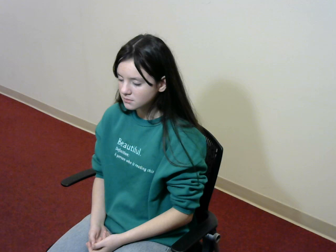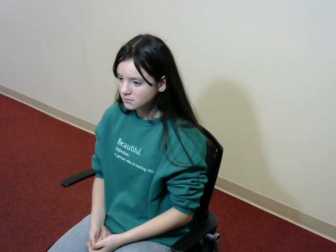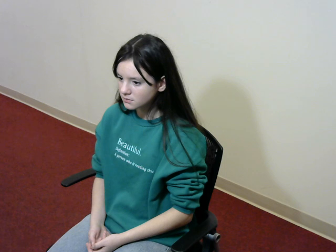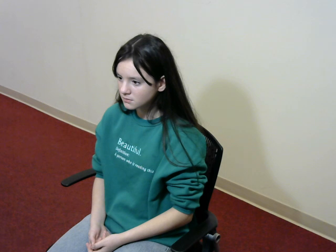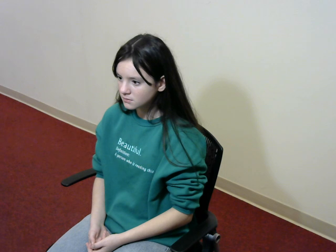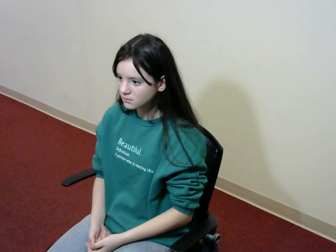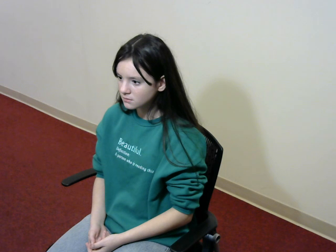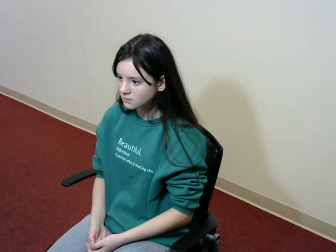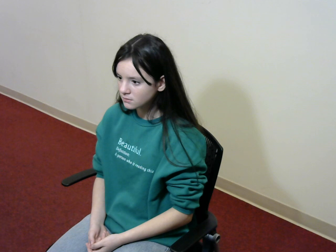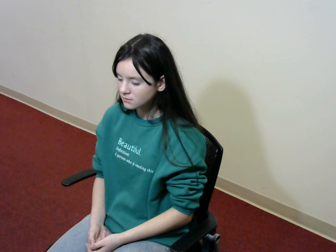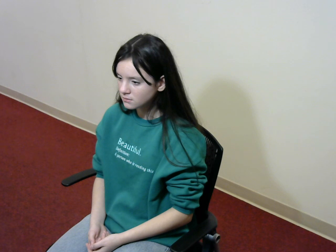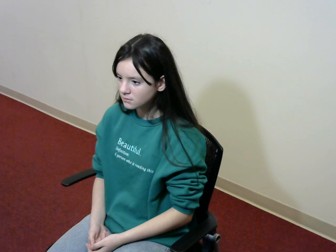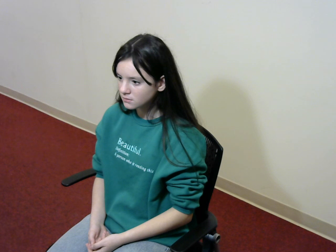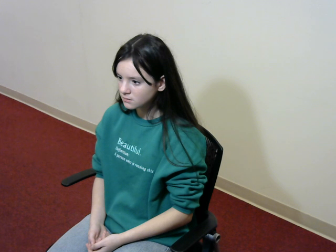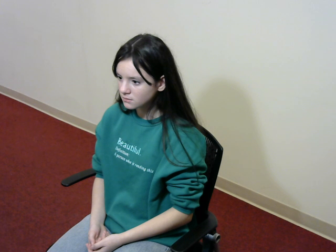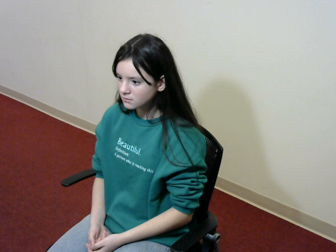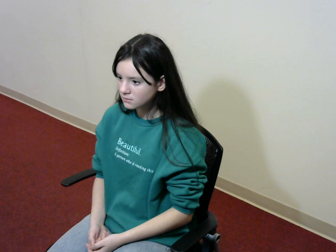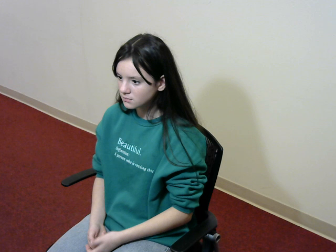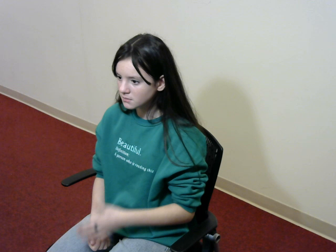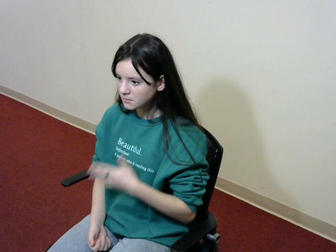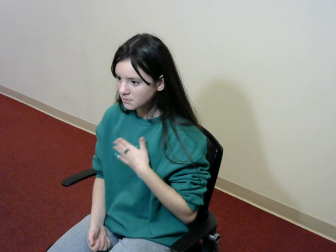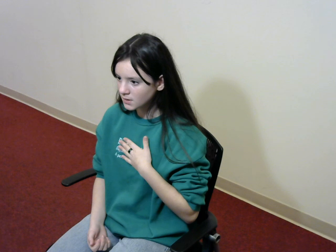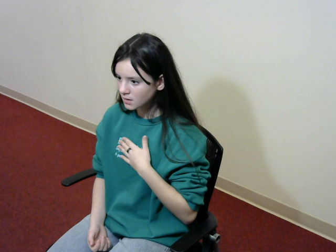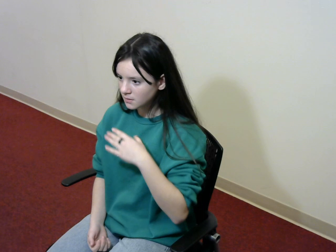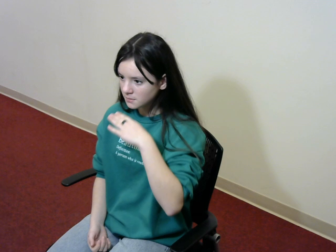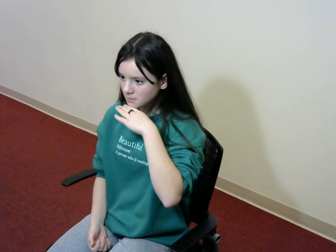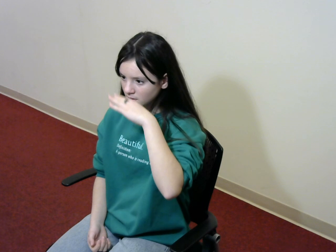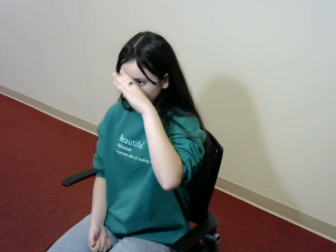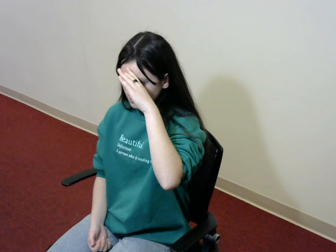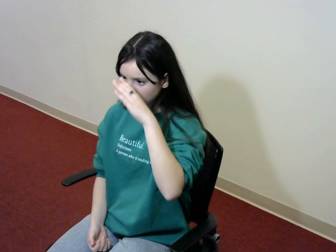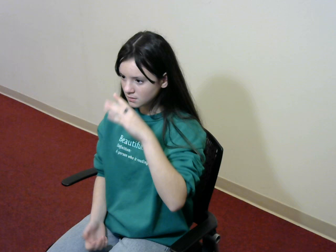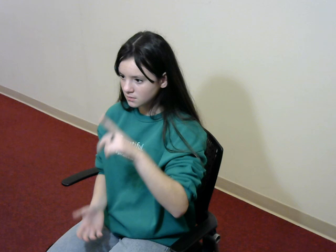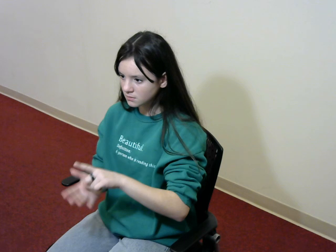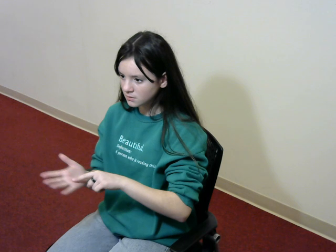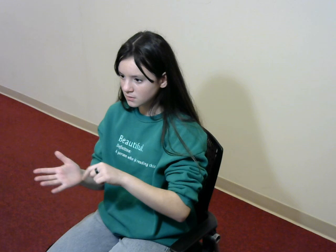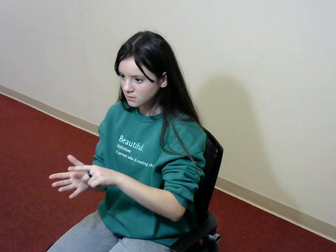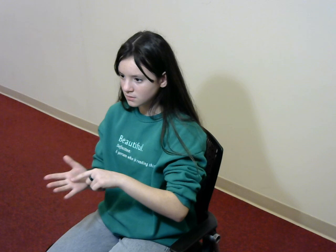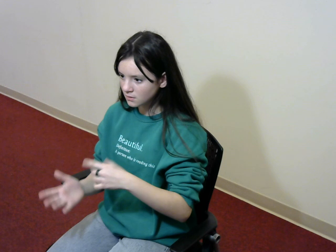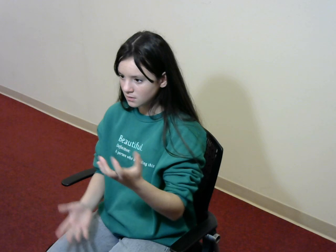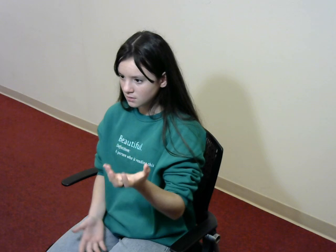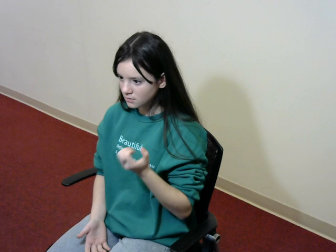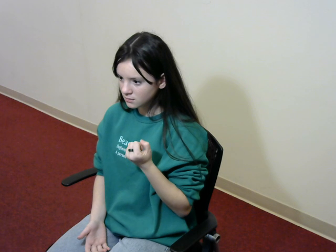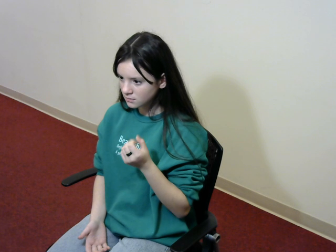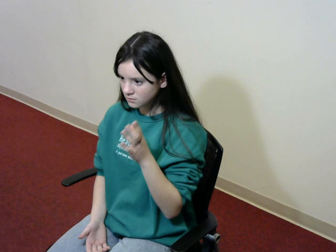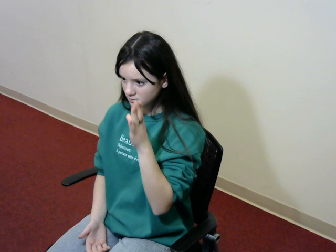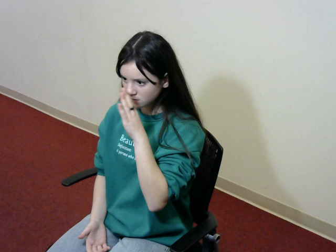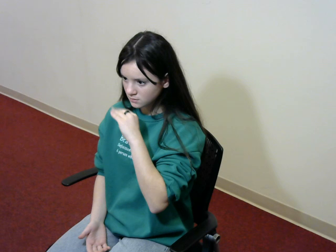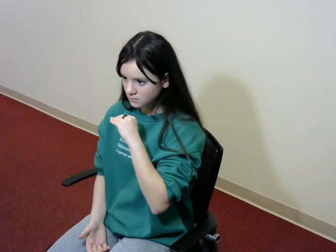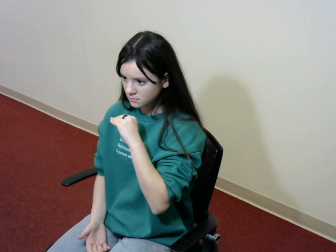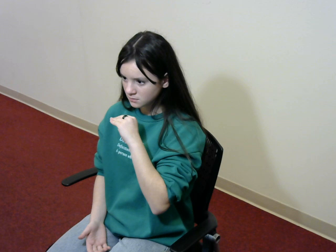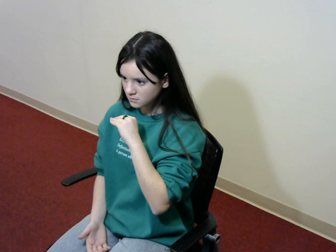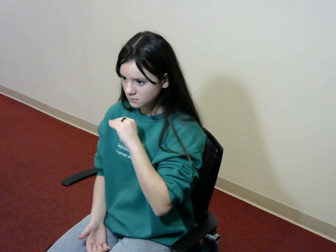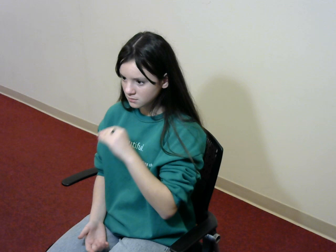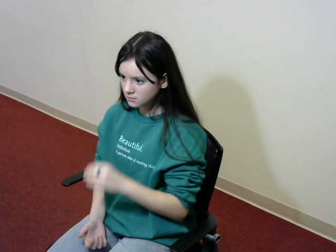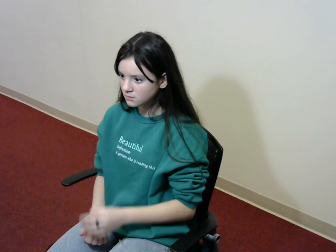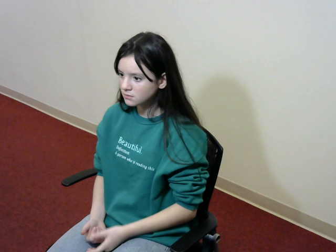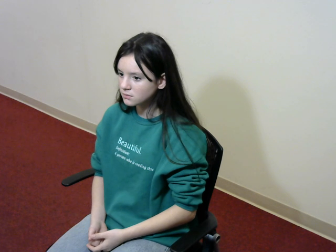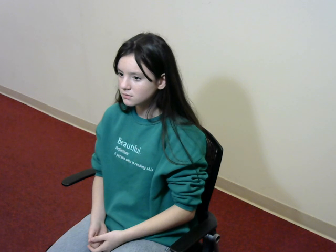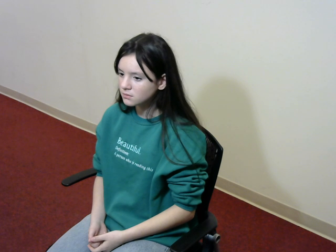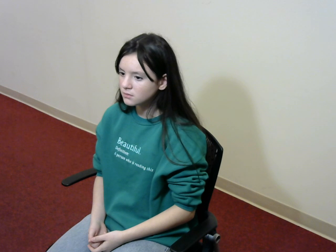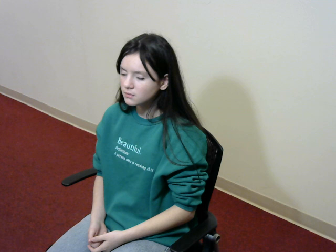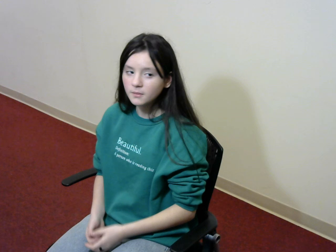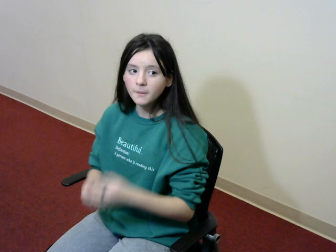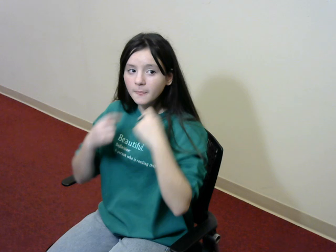Mən atamın pensiyasını ala bilərəm?